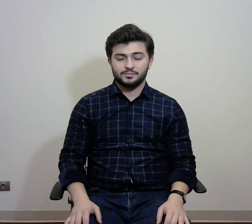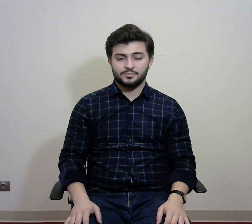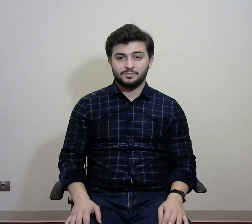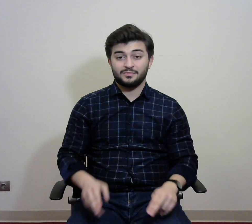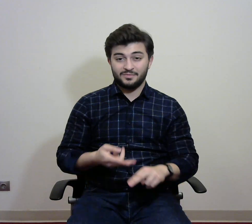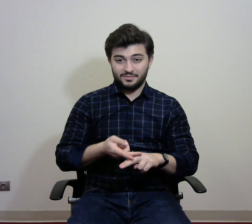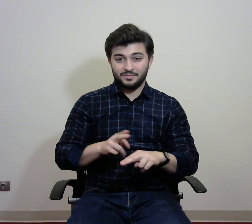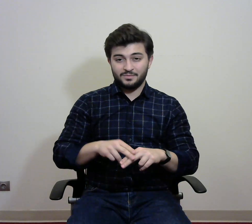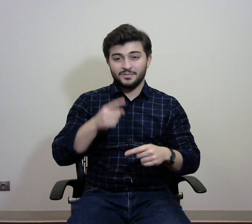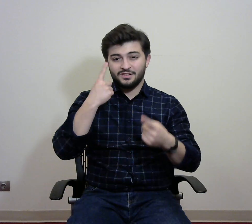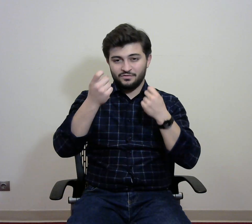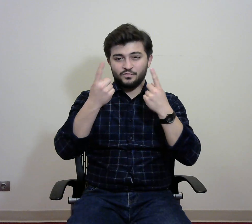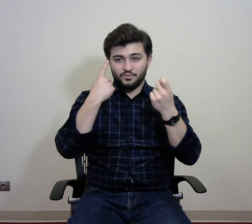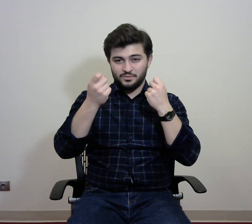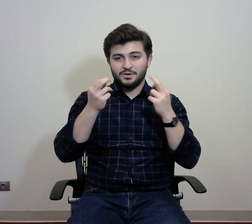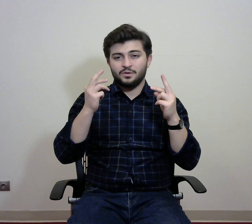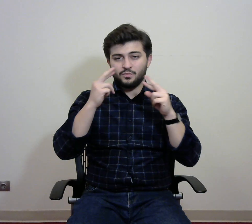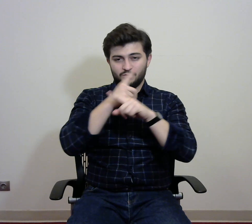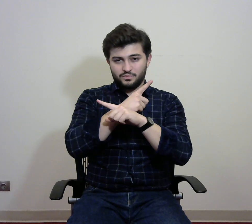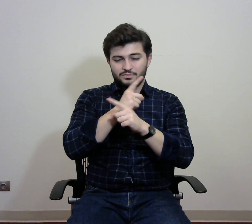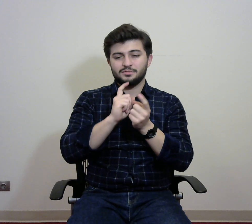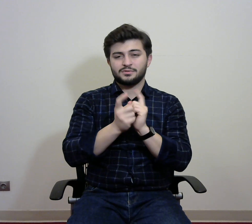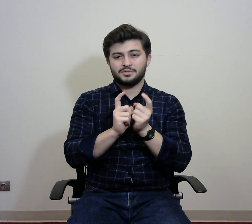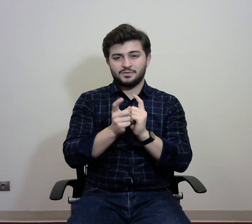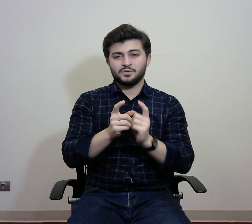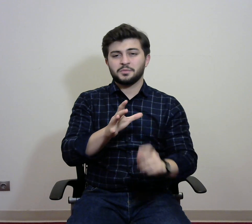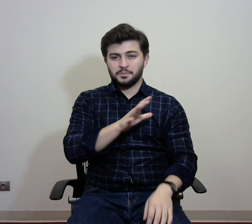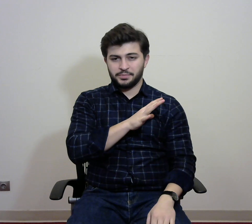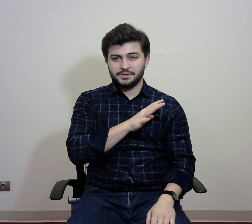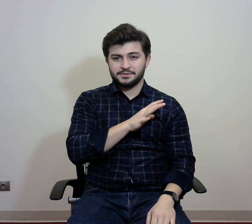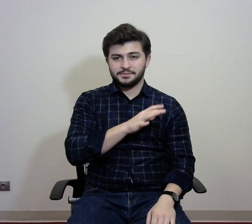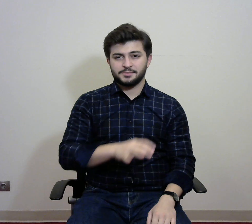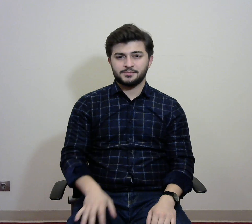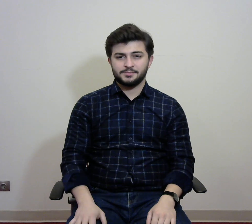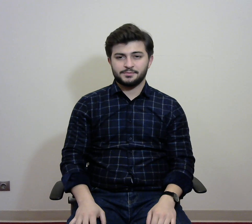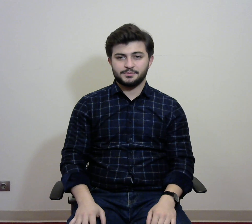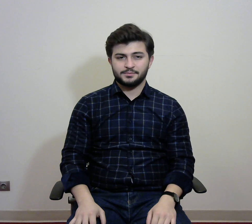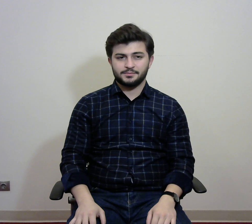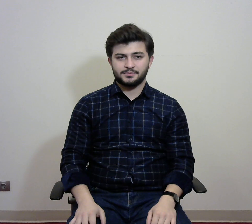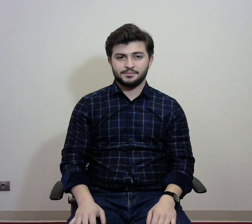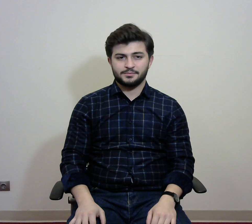Bu məlumat səhv tərcümə olunub